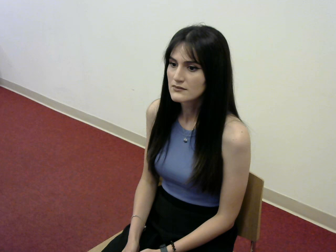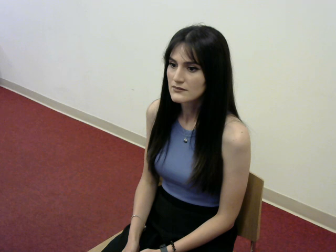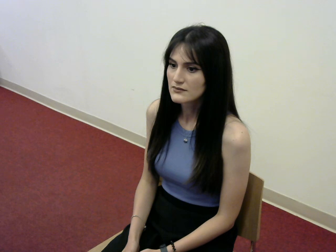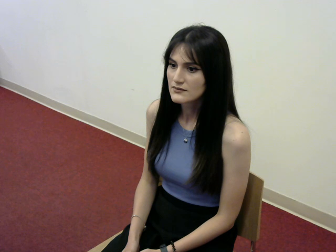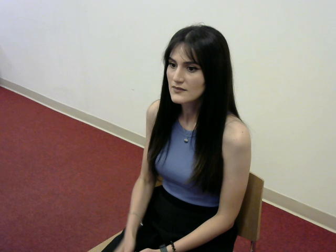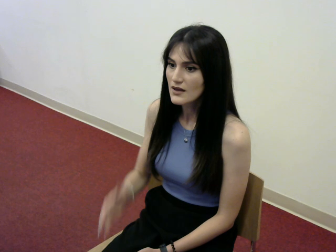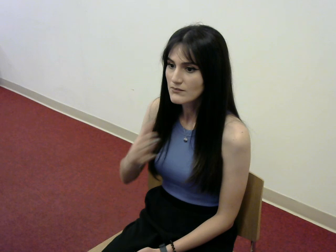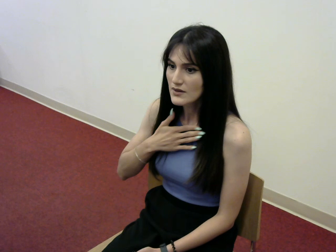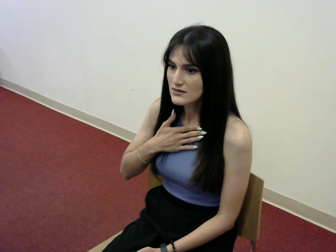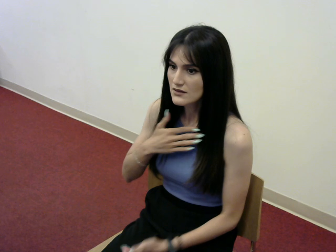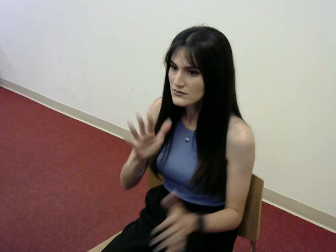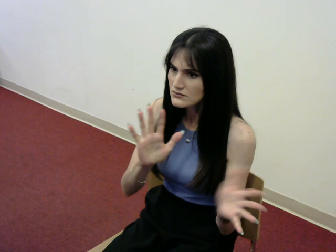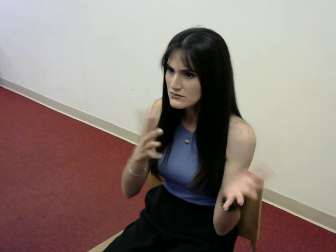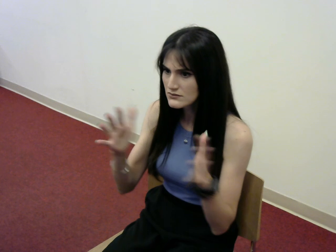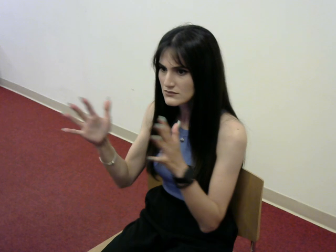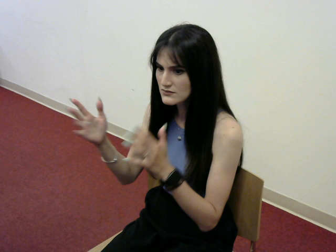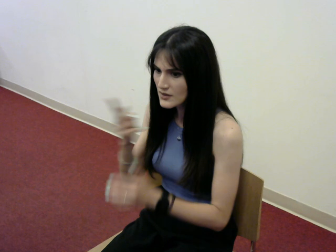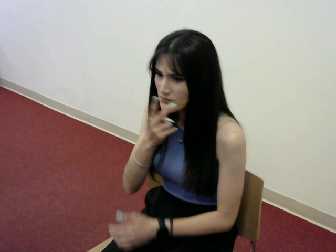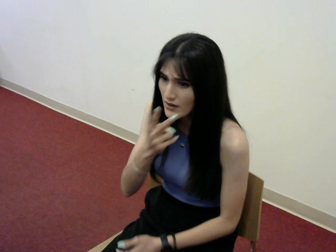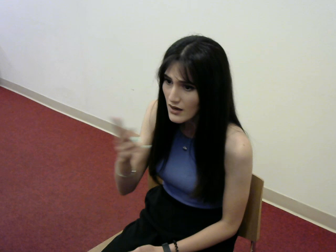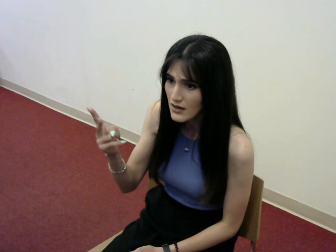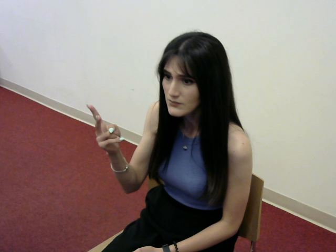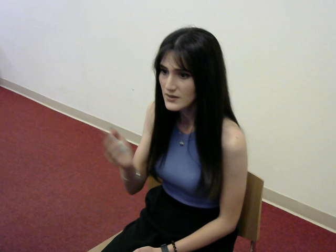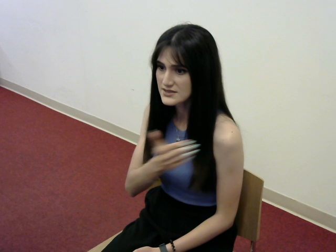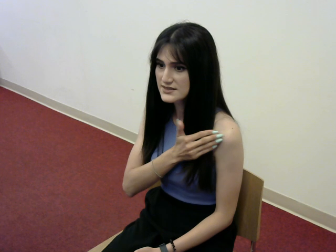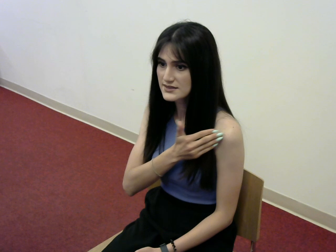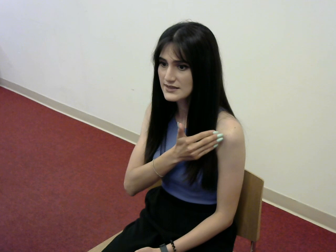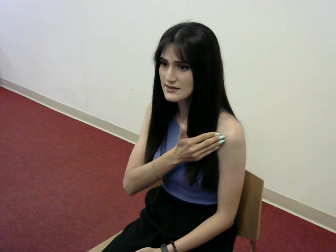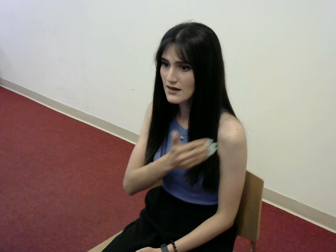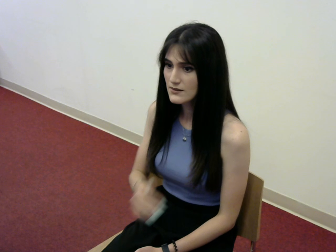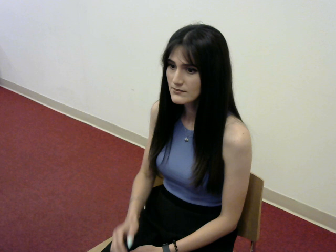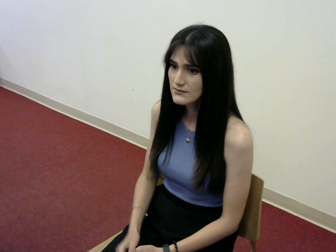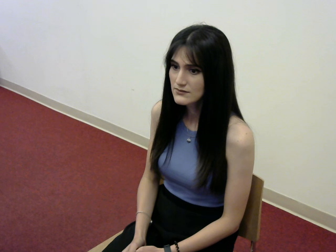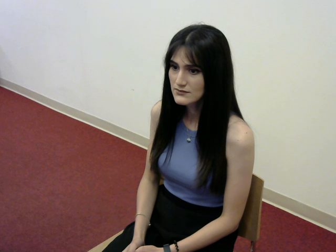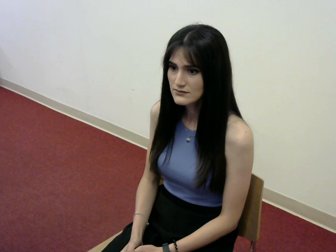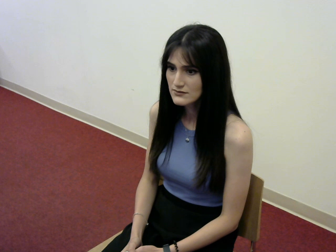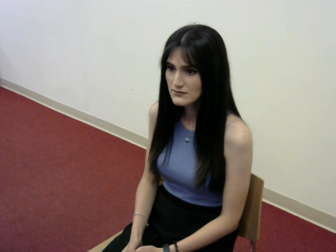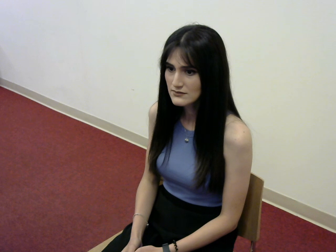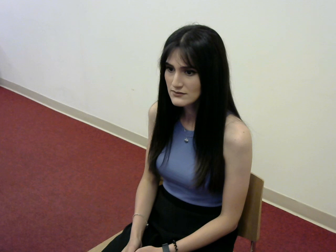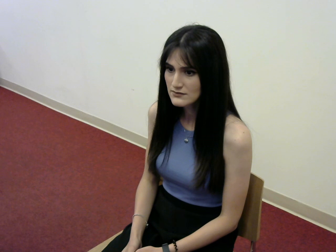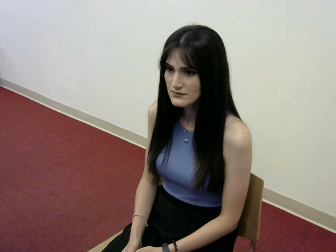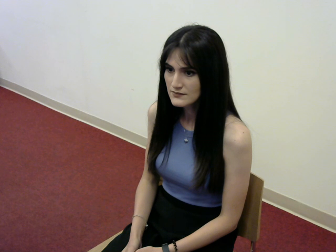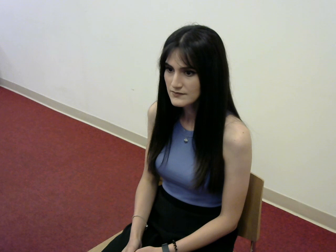Mən xəbərlərə baxmaq istəyirəm